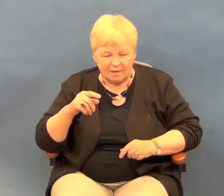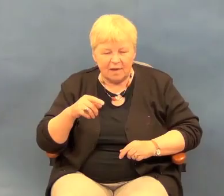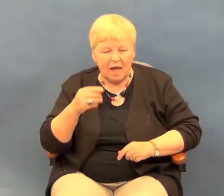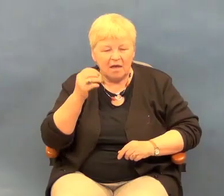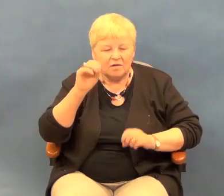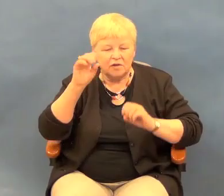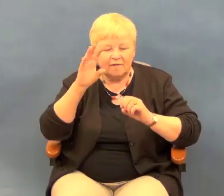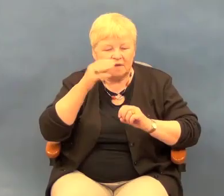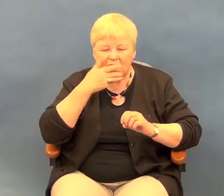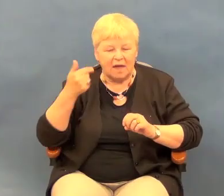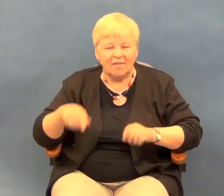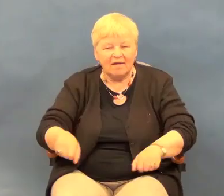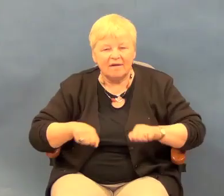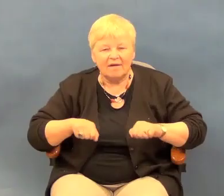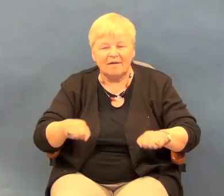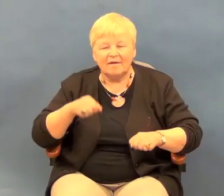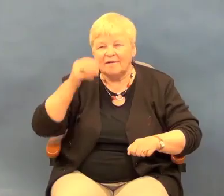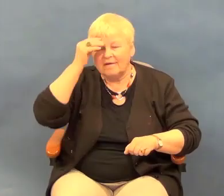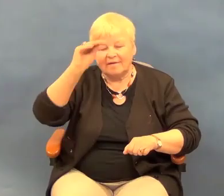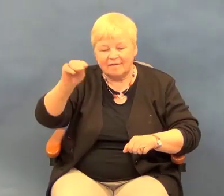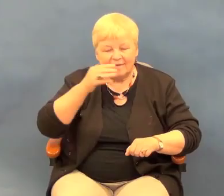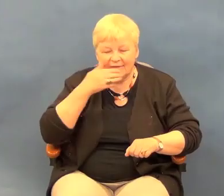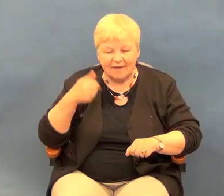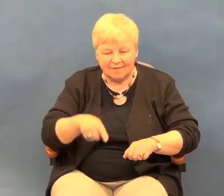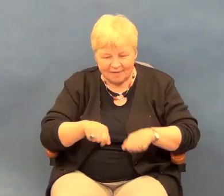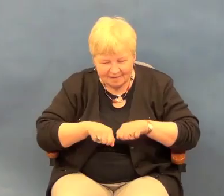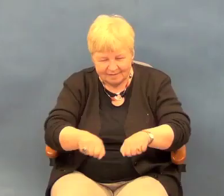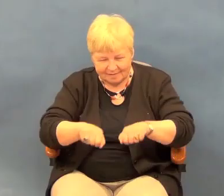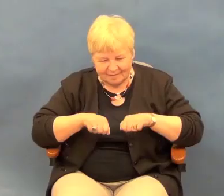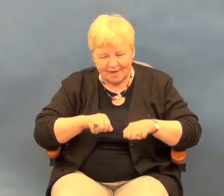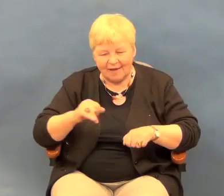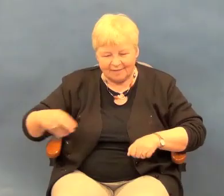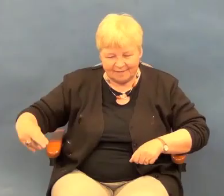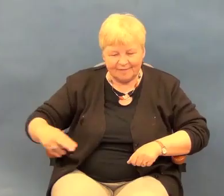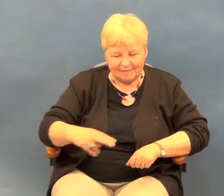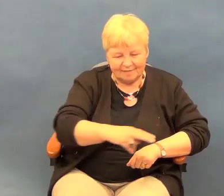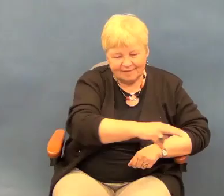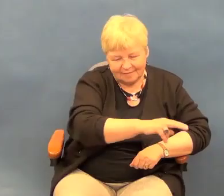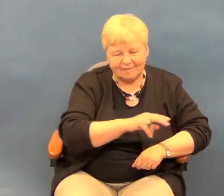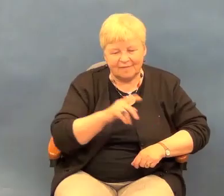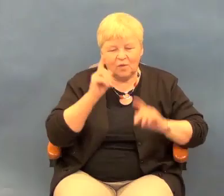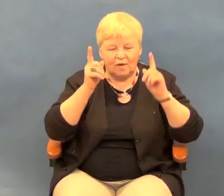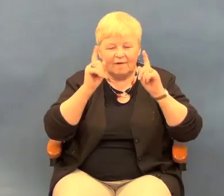Ponieważ, nie ma świateł, ani powiadamiania, że zbliża się drezyna.